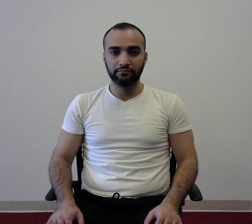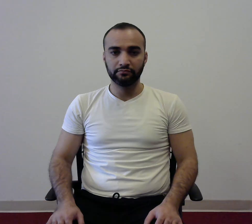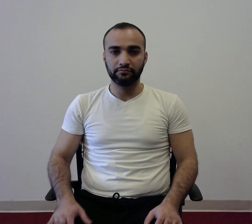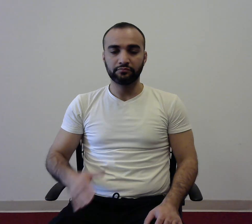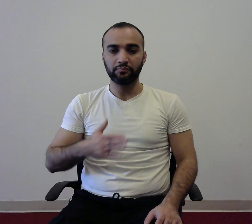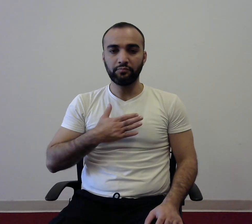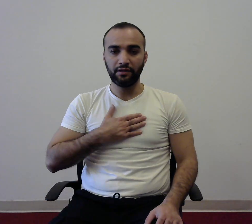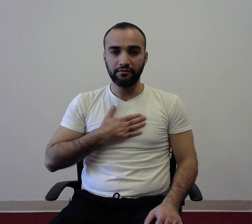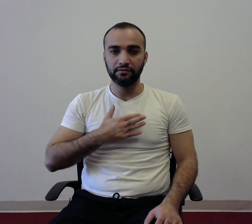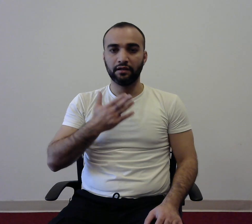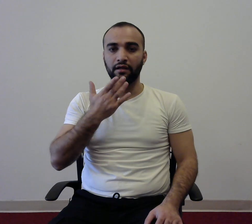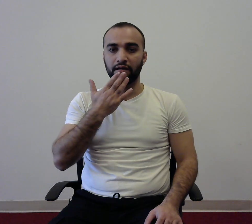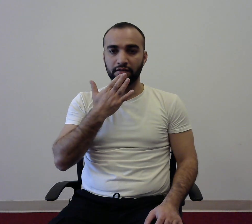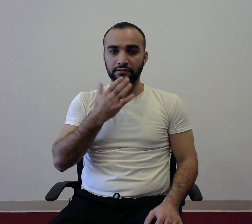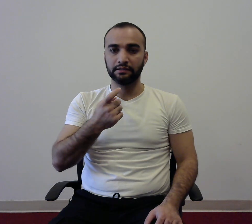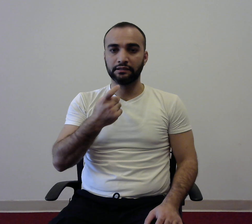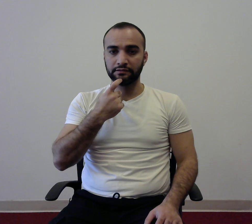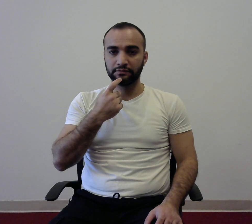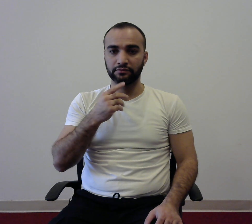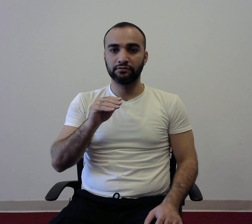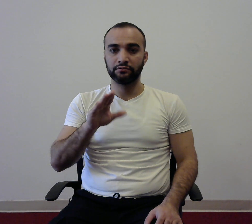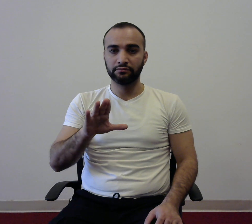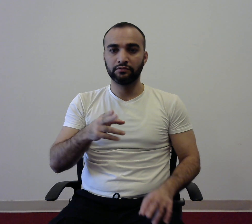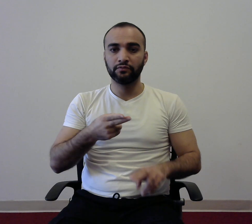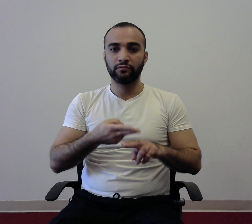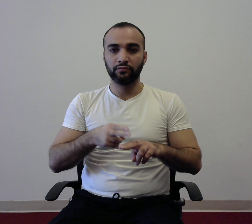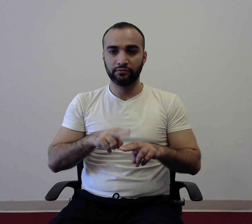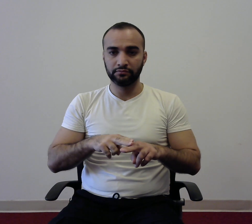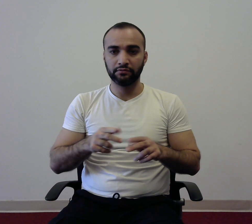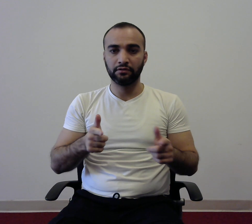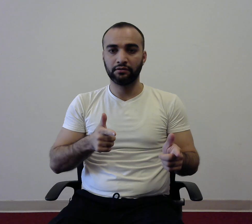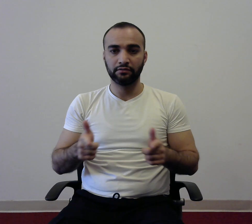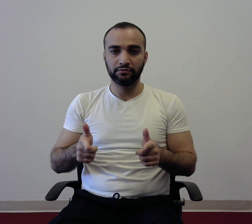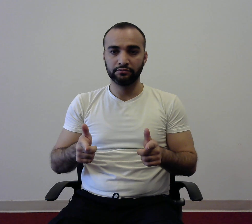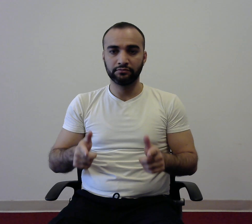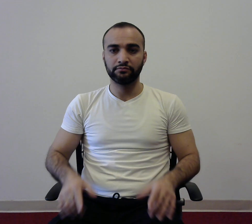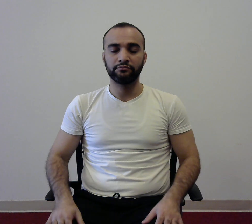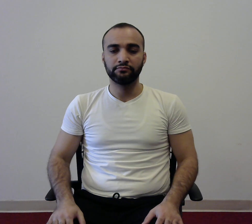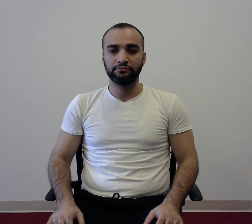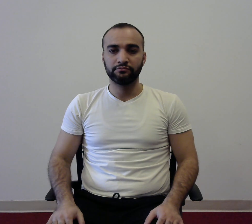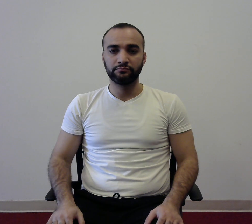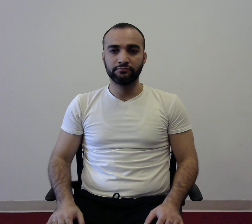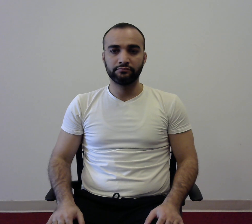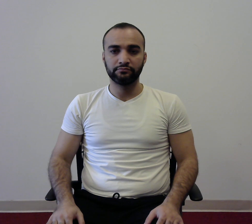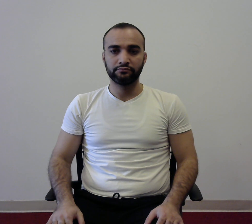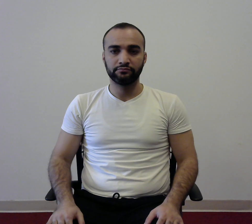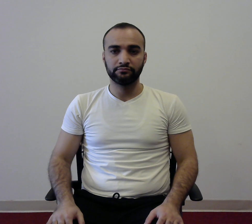Mən xarici dil diplom üçün hazırlaşıram